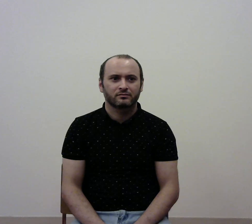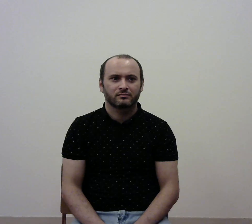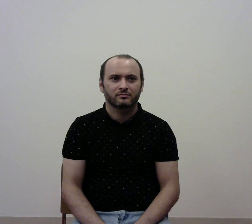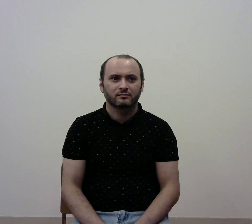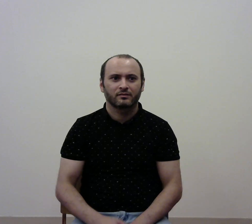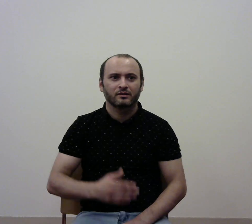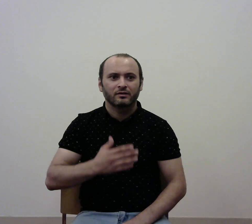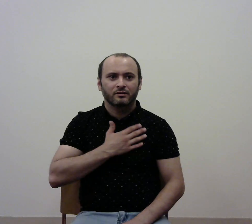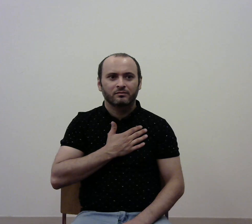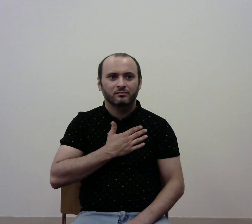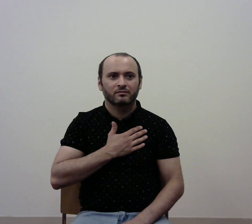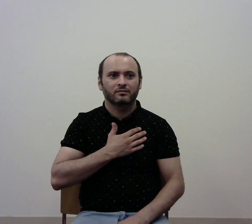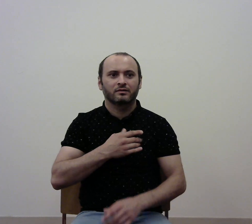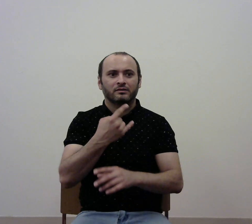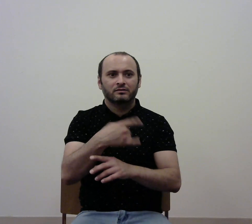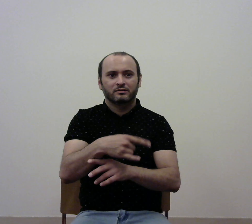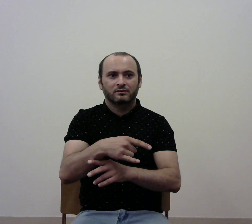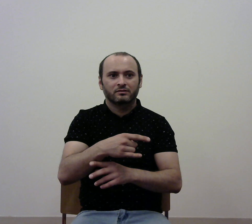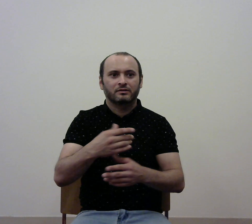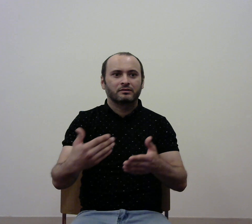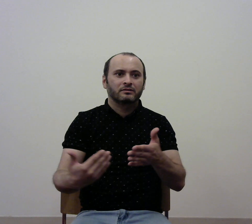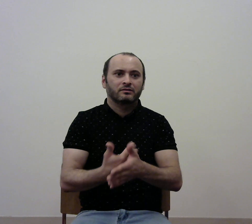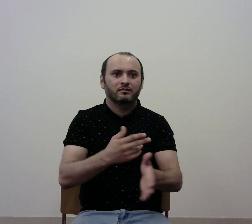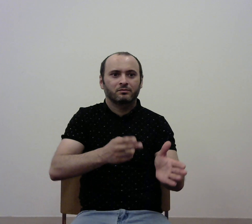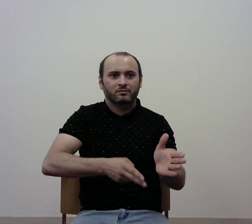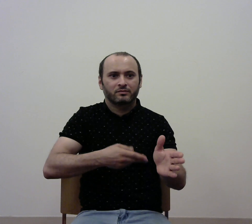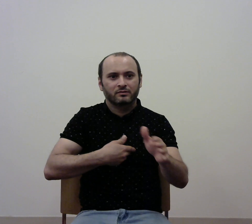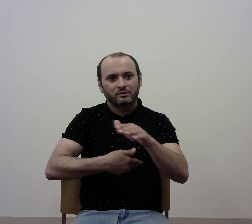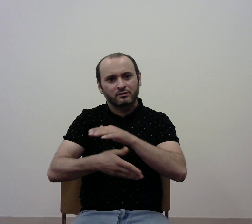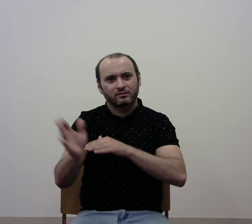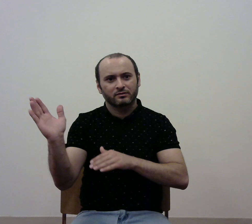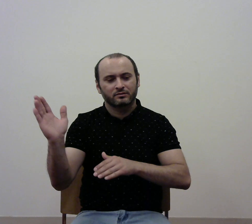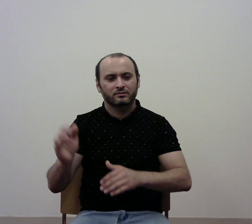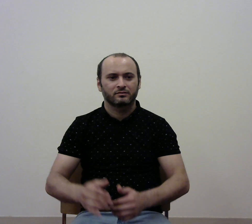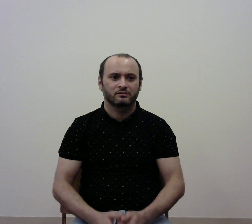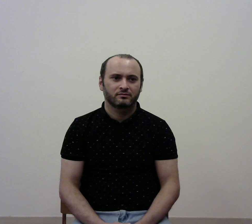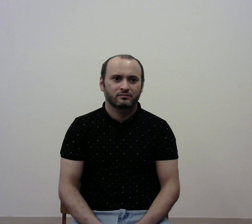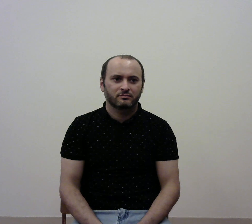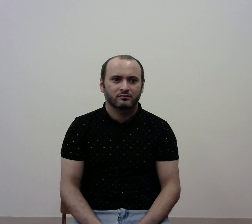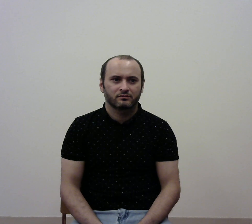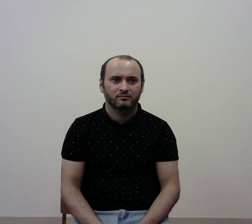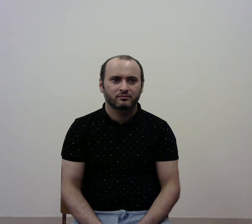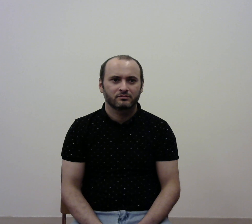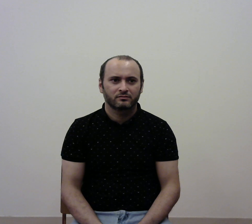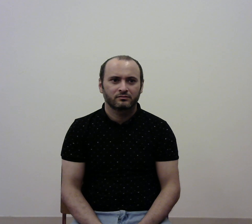Mən Gəncəyə yeni qatarla gedirəm